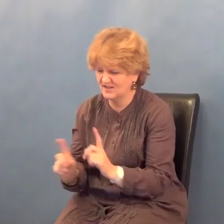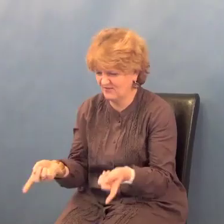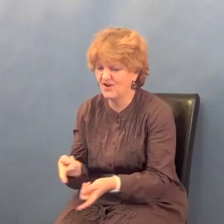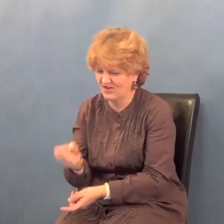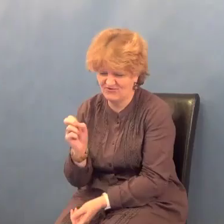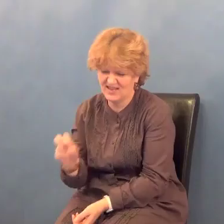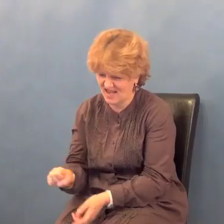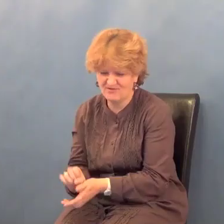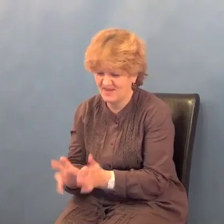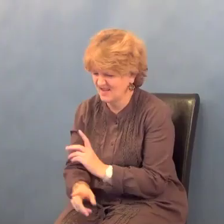Tak, do miasta nie wolno.